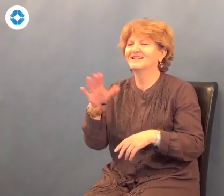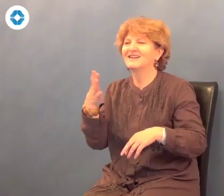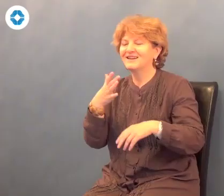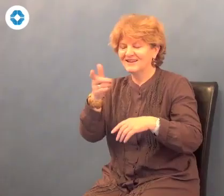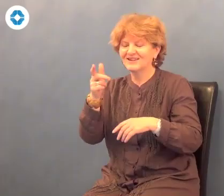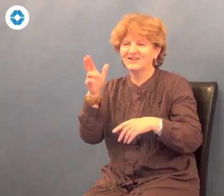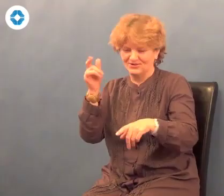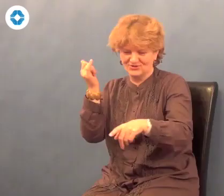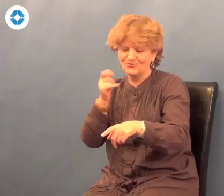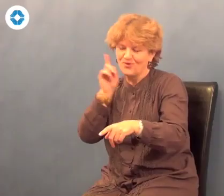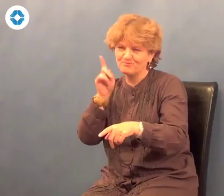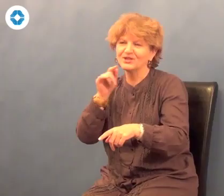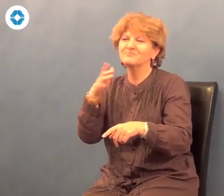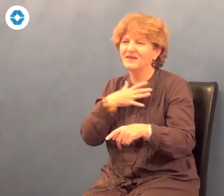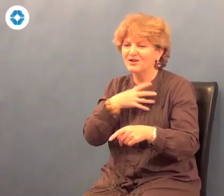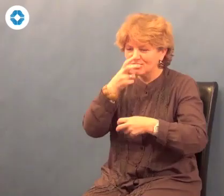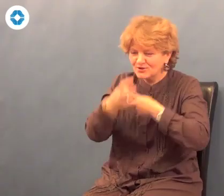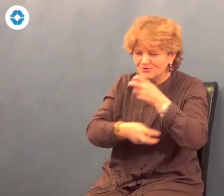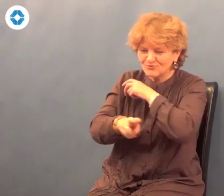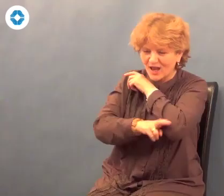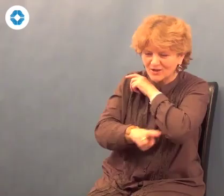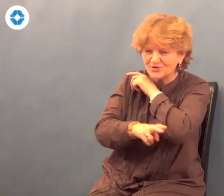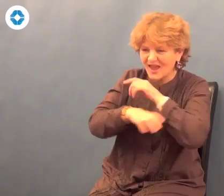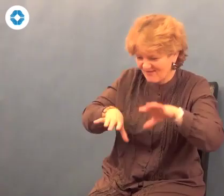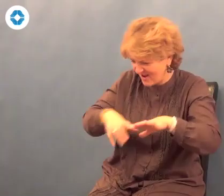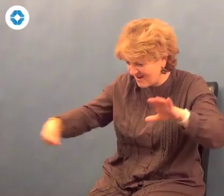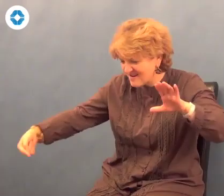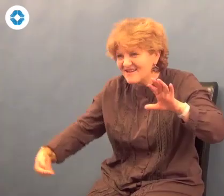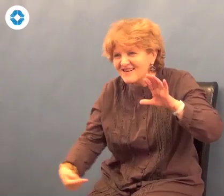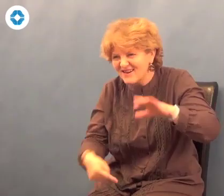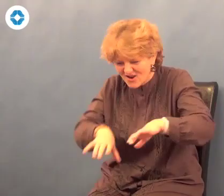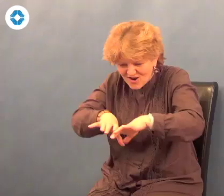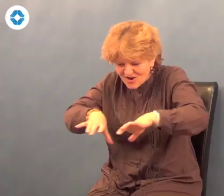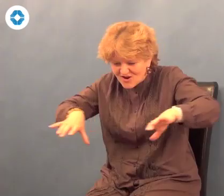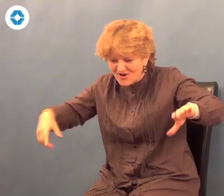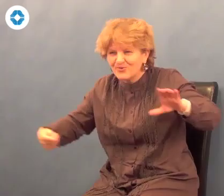Chłopak i pies razem szukali, trafili na leżące, puste w środku drzewo.